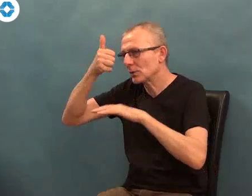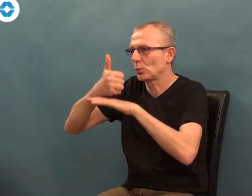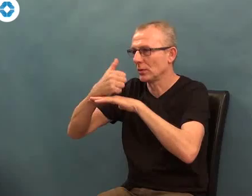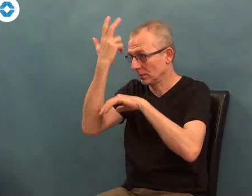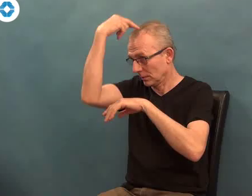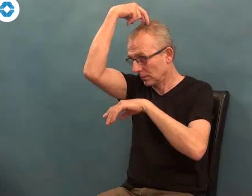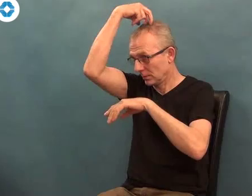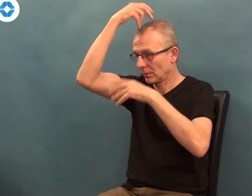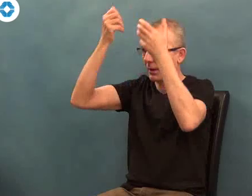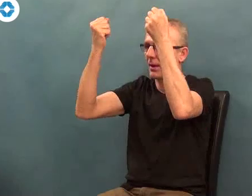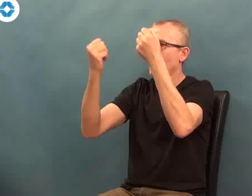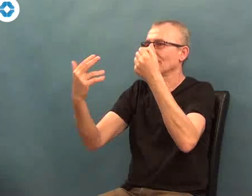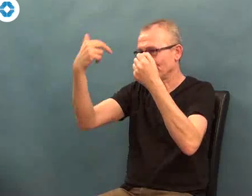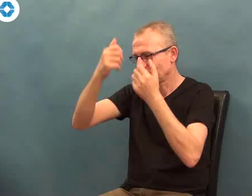Siedzieli mu okrakiem na głowie.